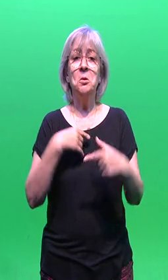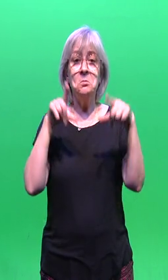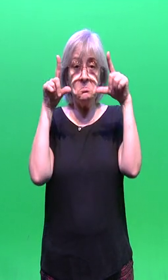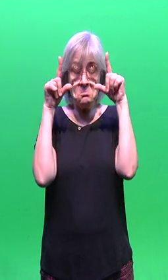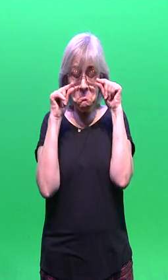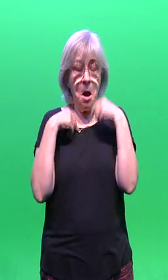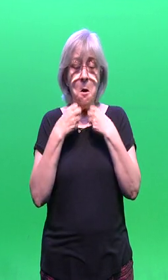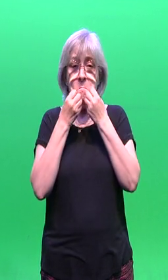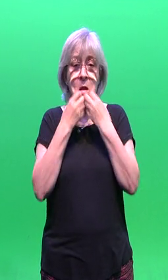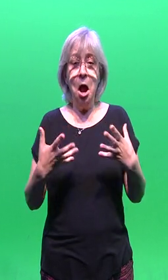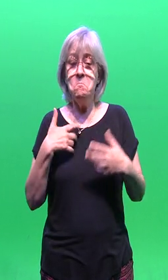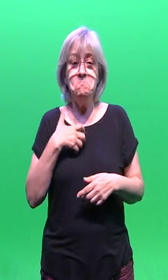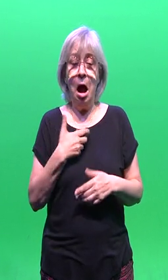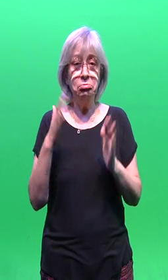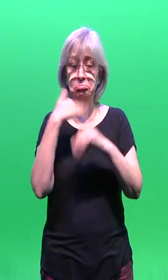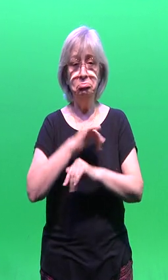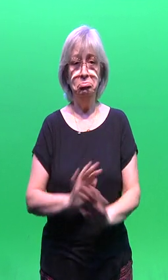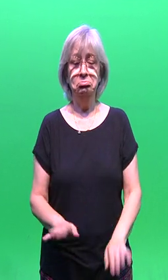Si tinc els ulls tancats estic bé, no tinc molèsties.